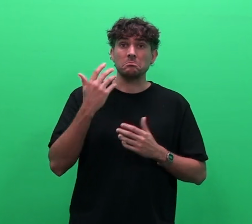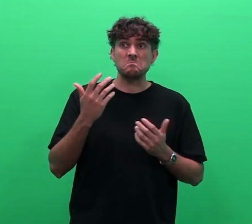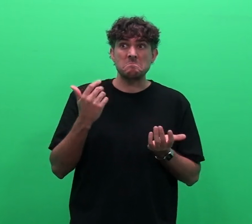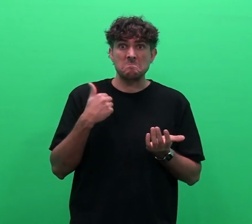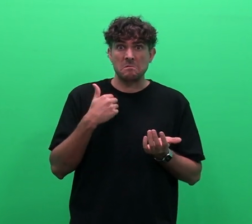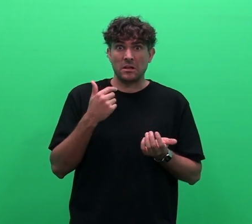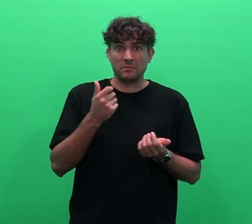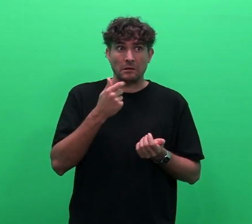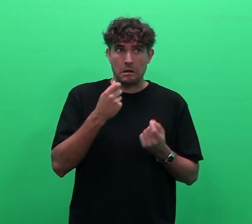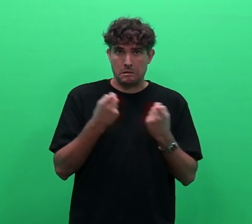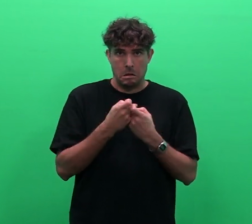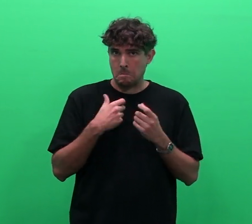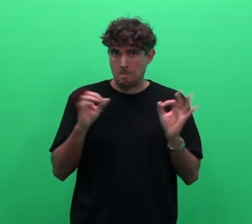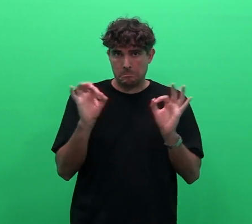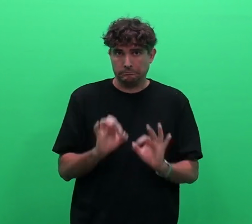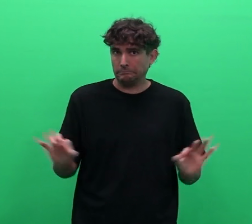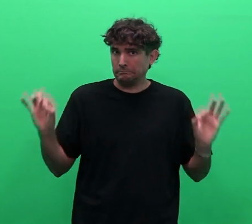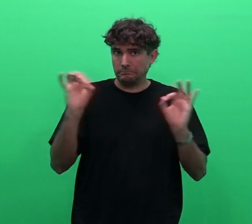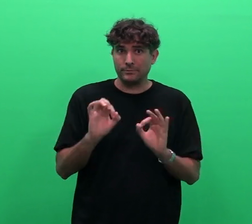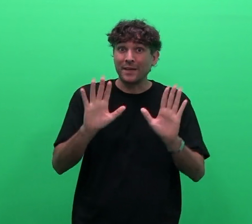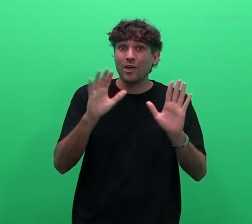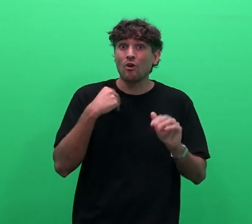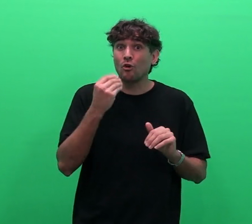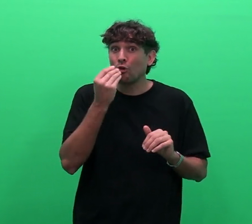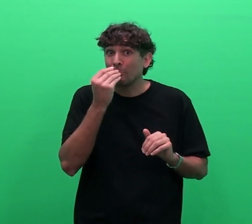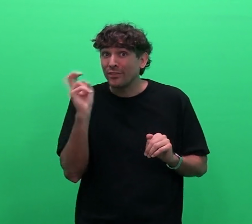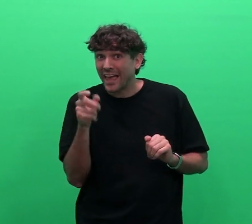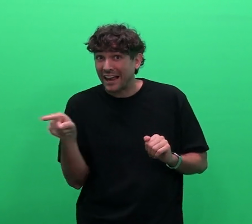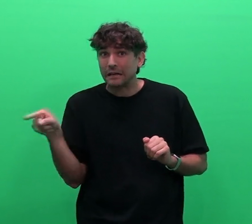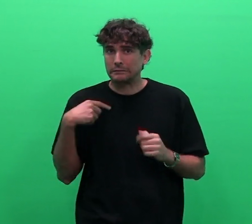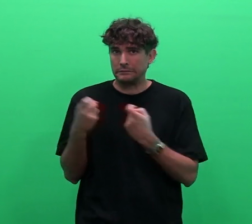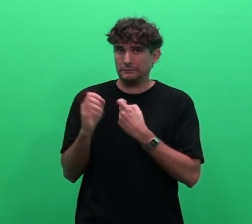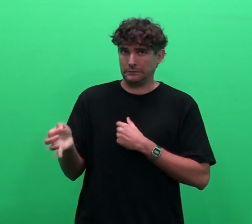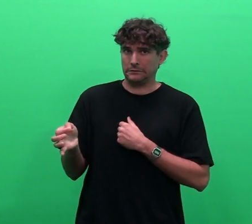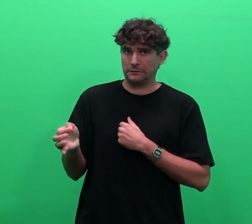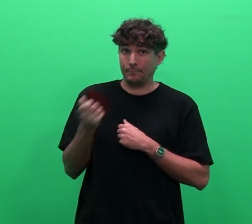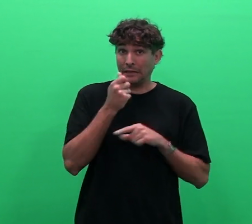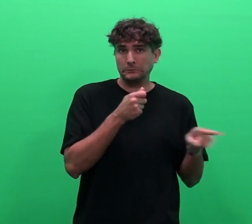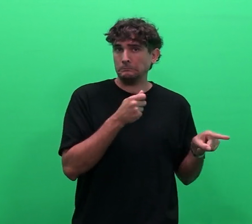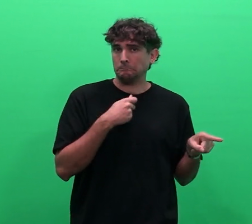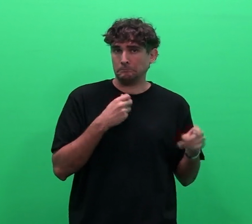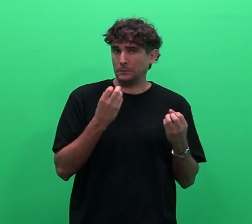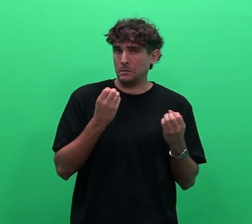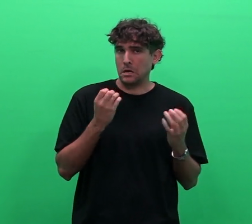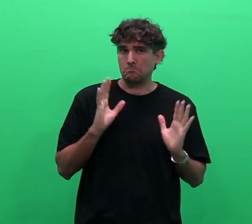No tinc al·lèrgia a cap pastilla. Sí que tinc al·lèrgia a alguns aliments, però pel que fa a pastilles, tot bé, no tinc cap problema.